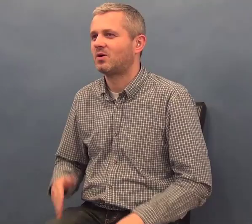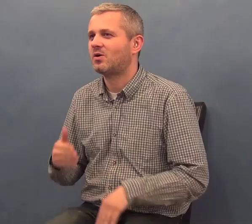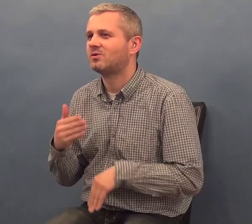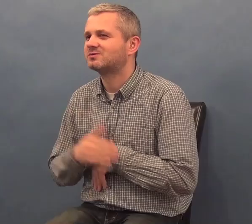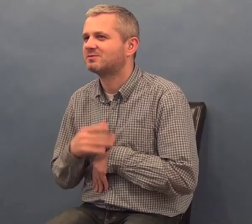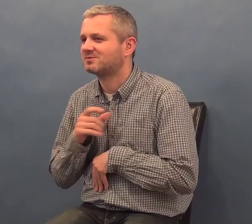Co było ostatnie?